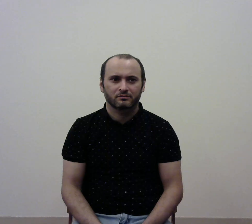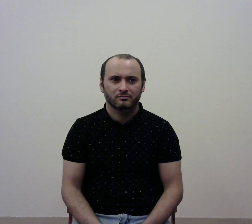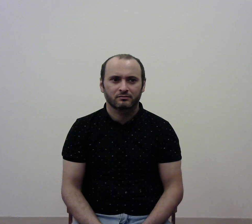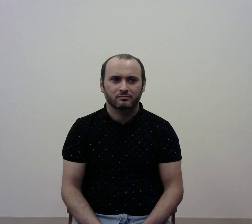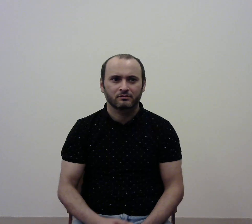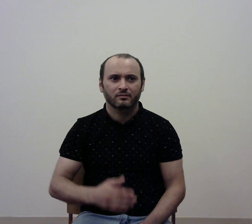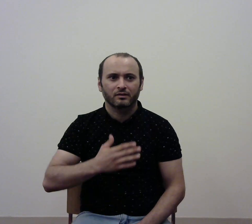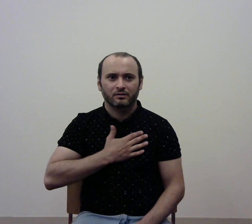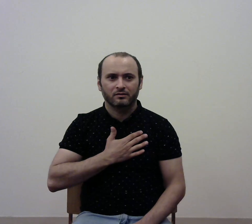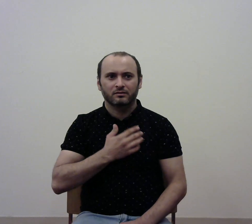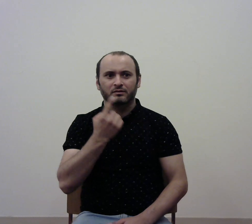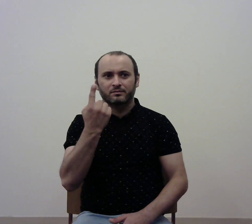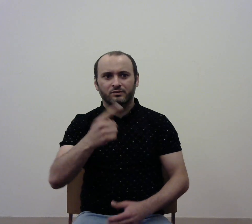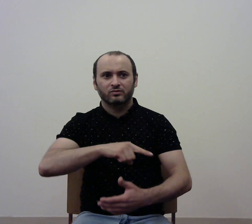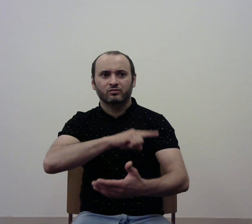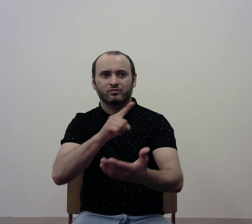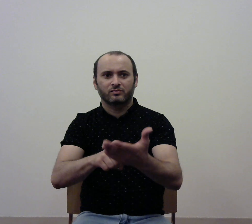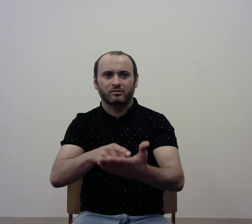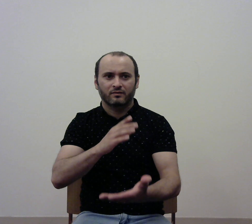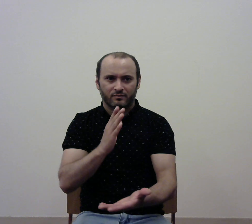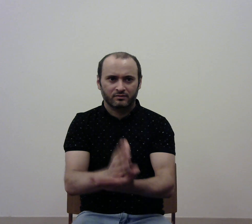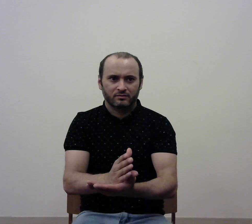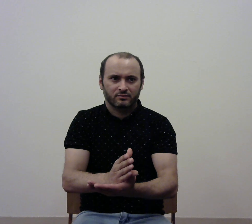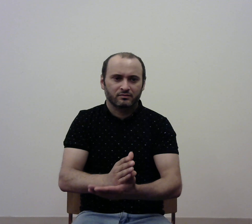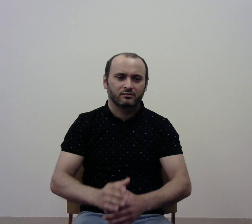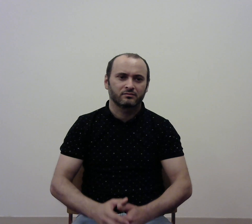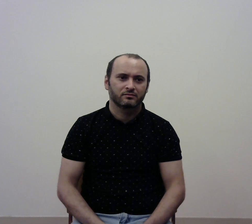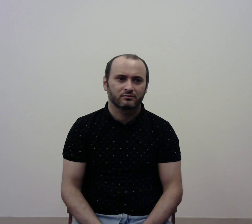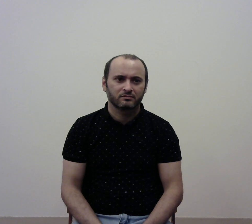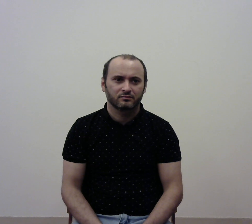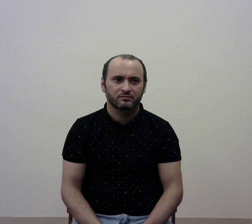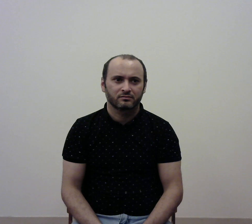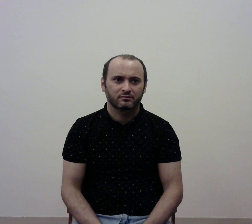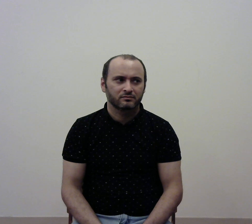Mənim bir sualım var